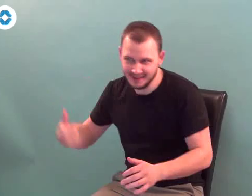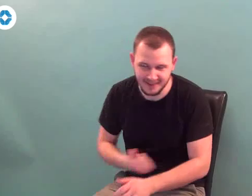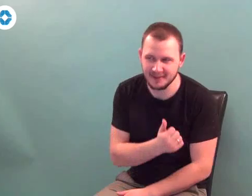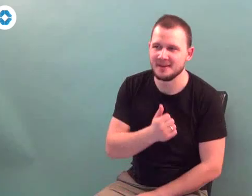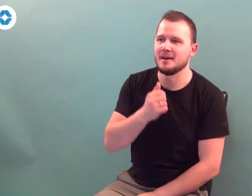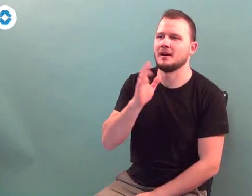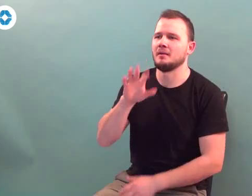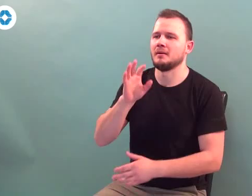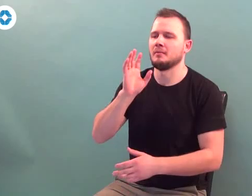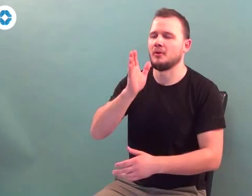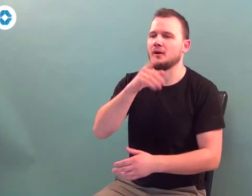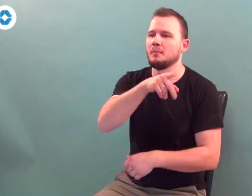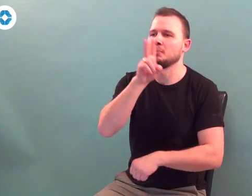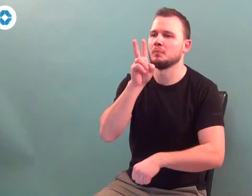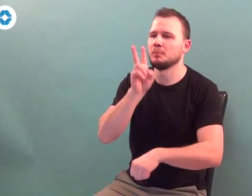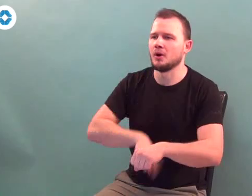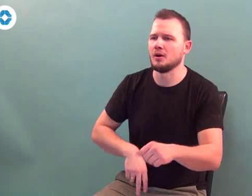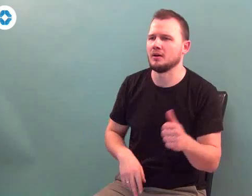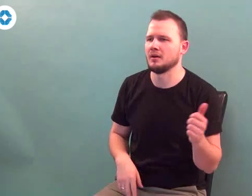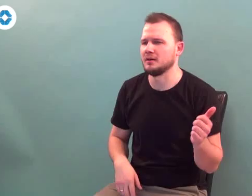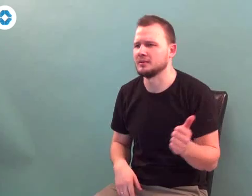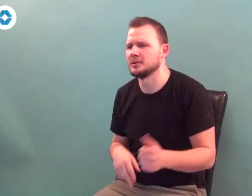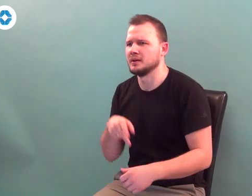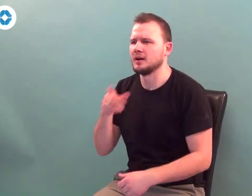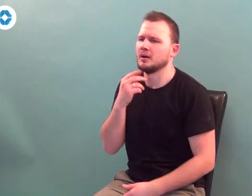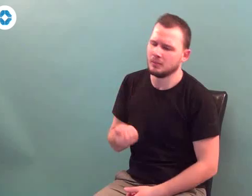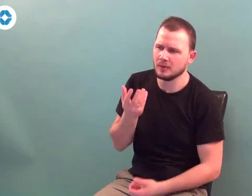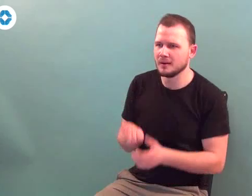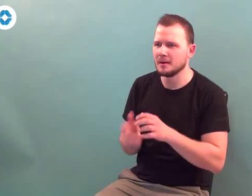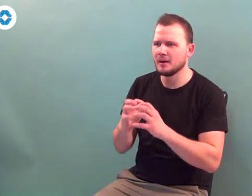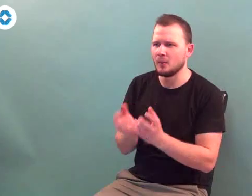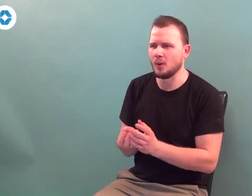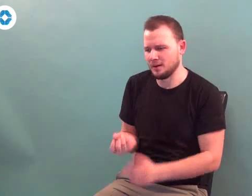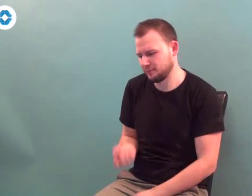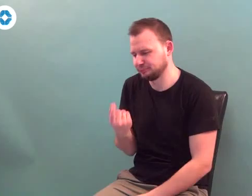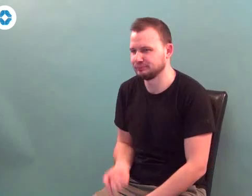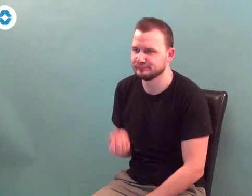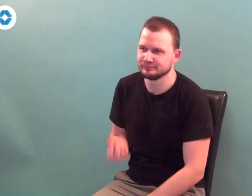Potem przychodzi policjant, a chłopiec podrzuca kamienie w dłoni.